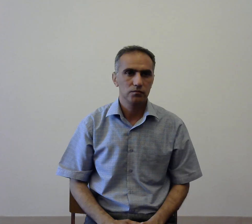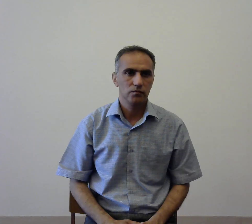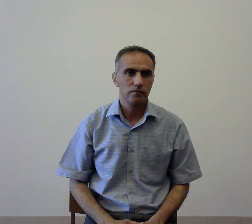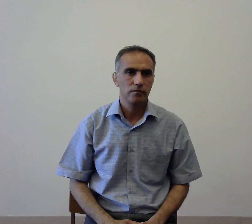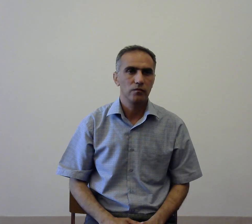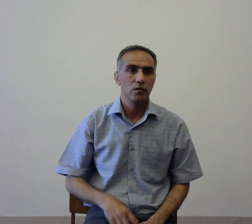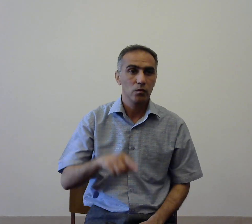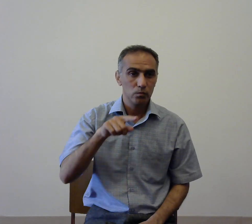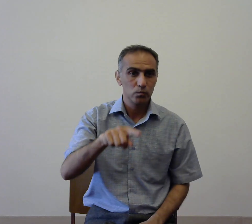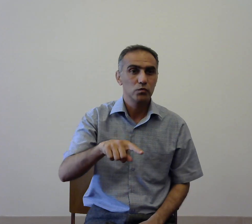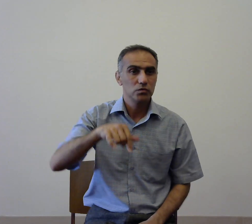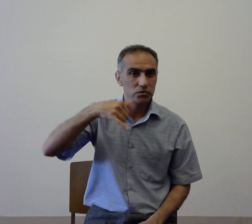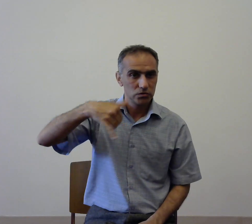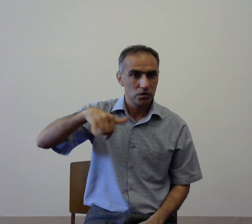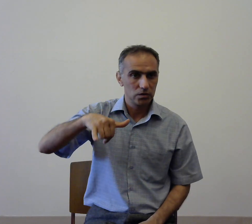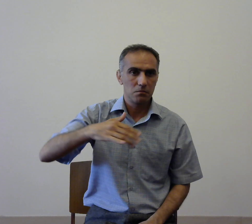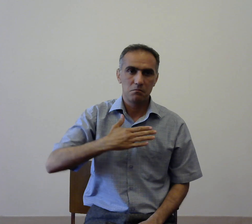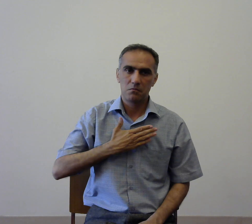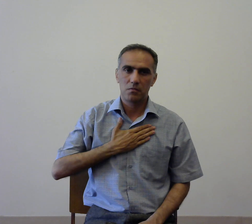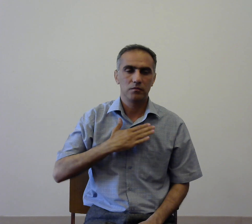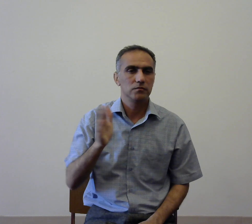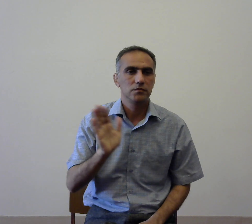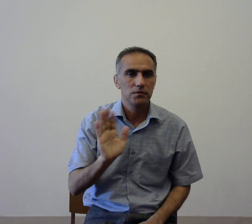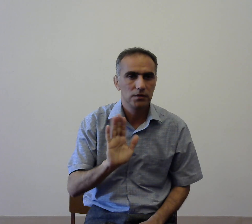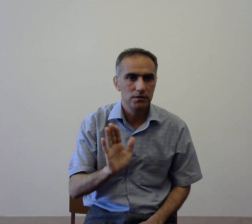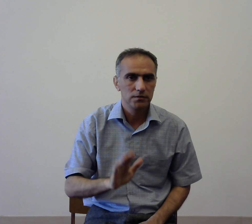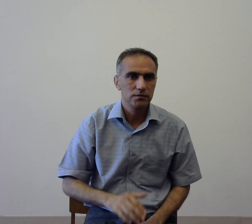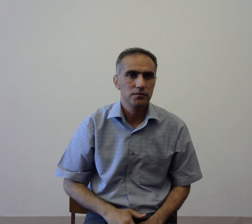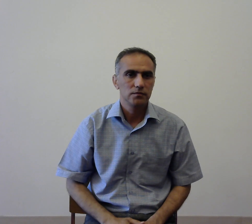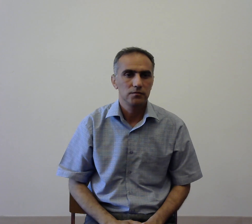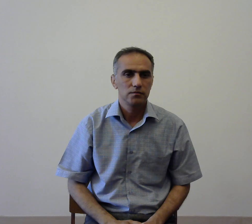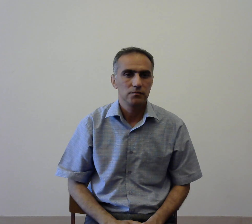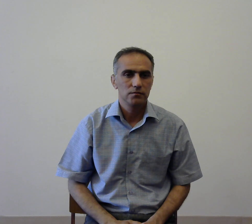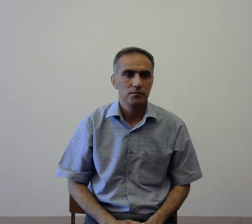Bu çanta mənim deyil